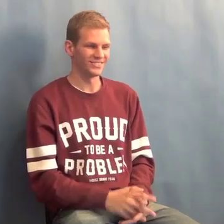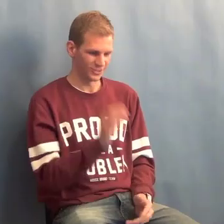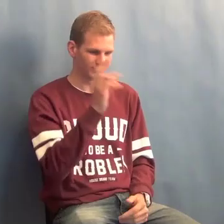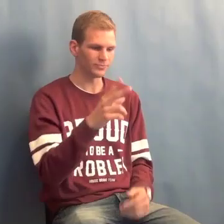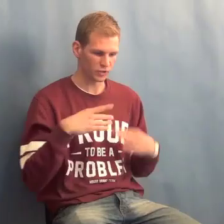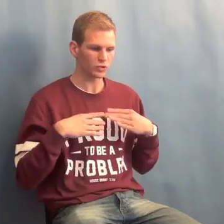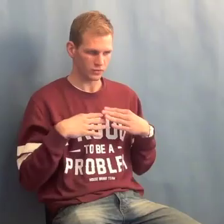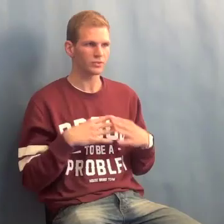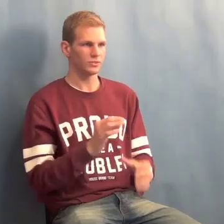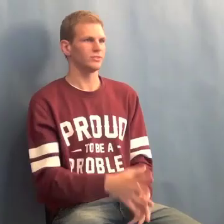Okej, mam wolne.